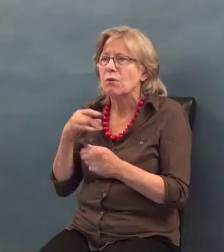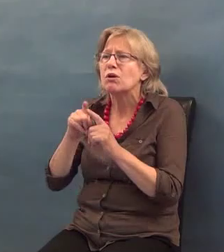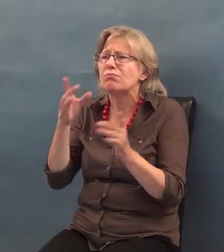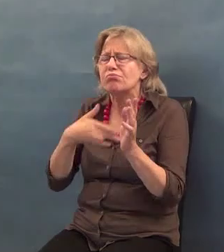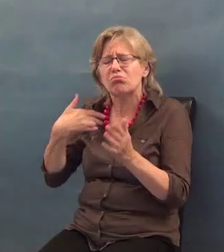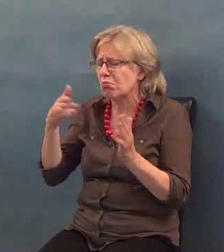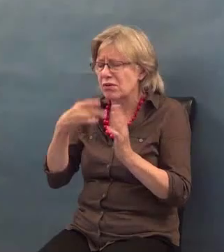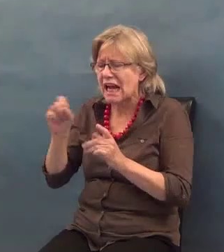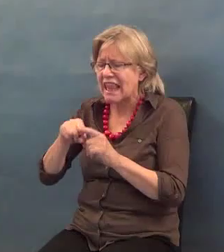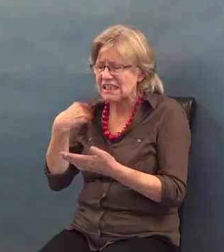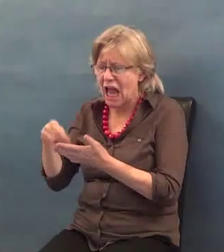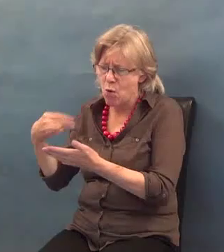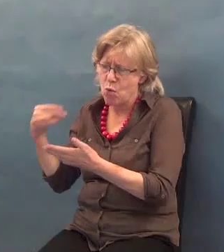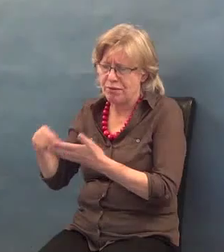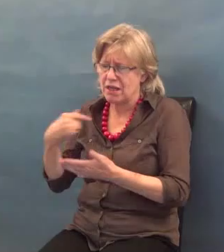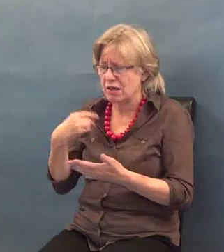Ja też muszę się przygotować do zakupów.